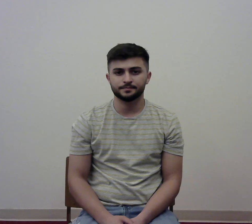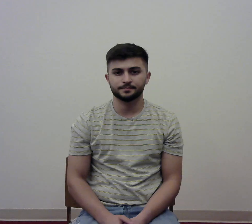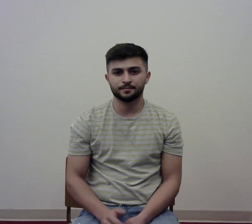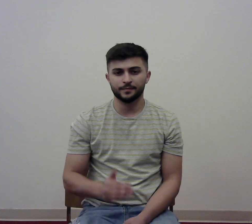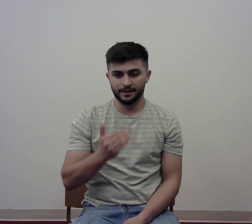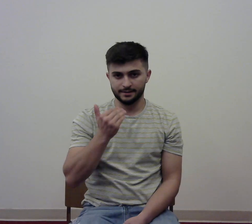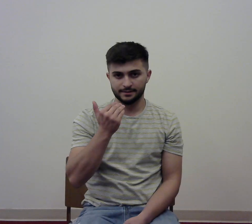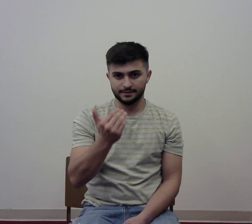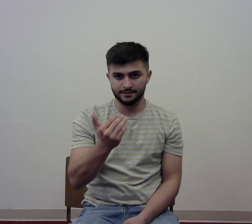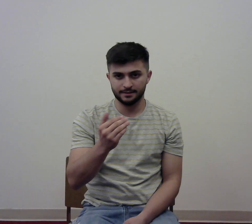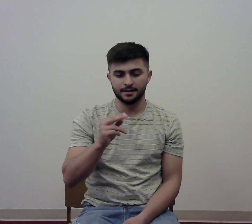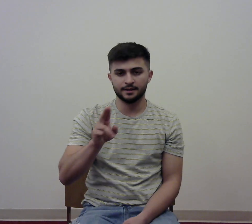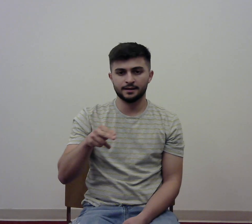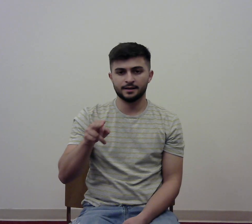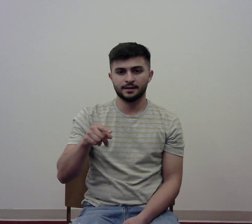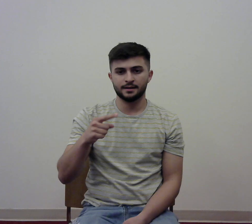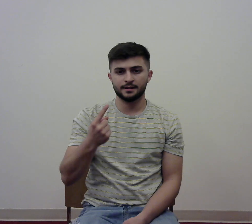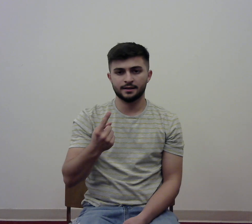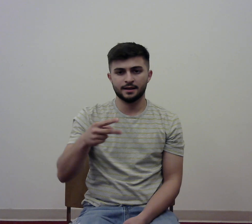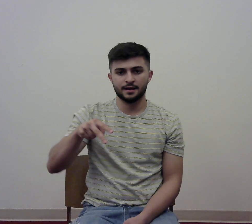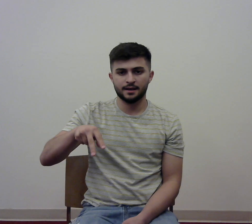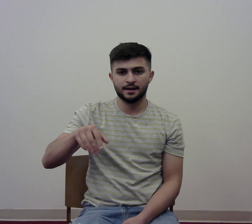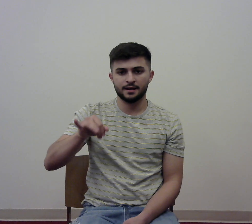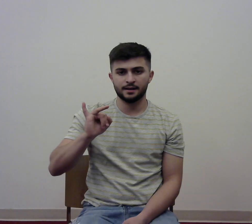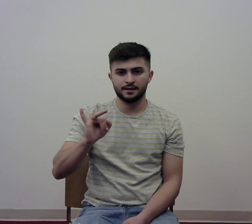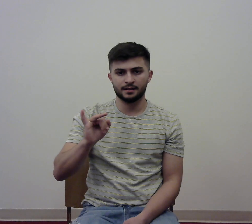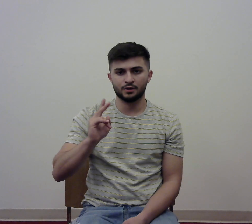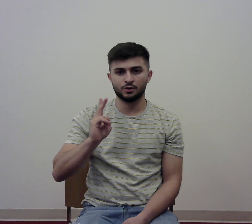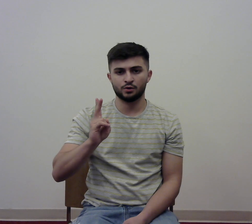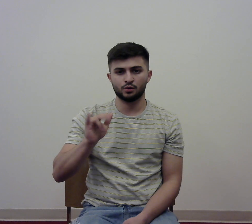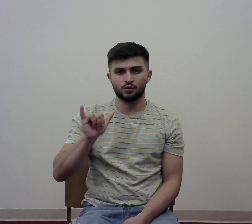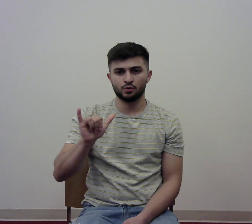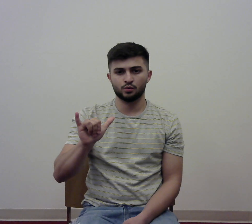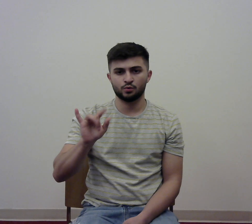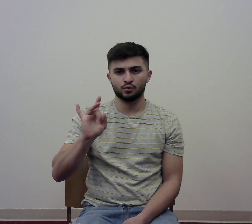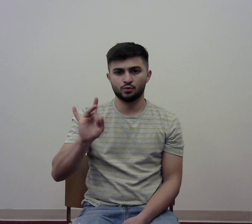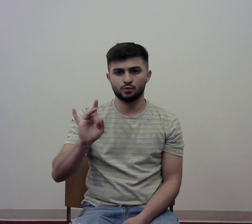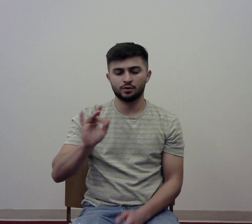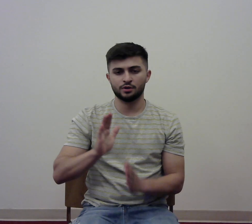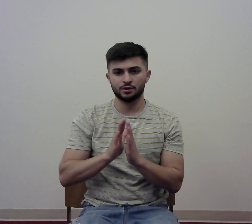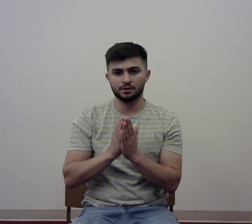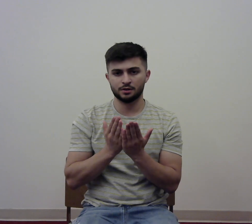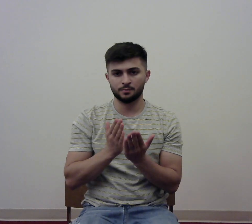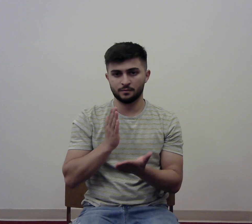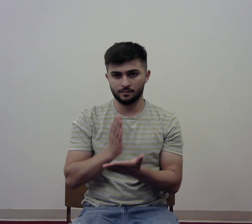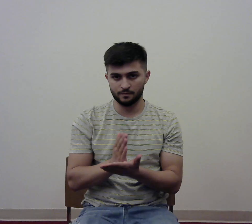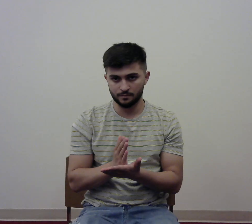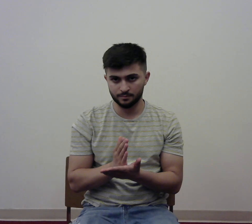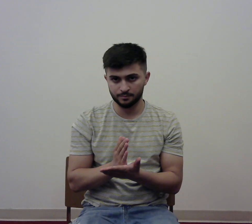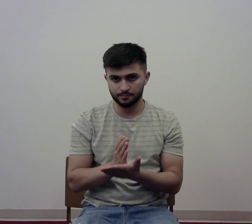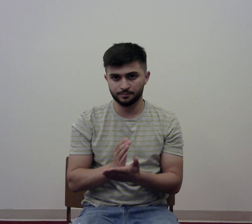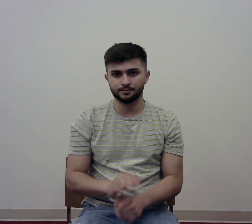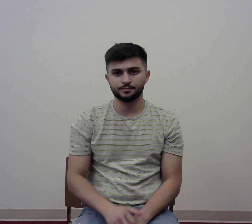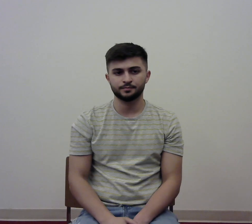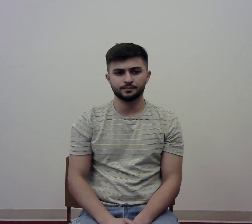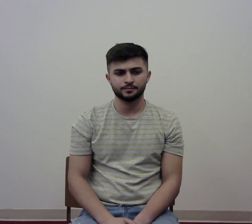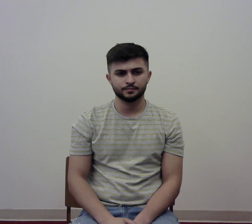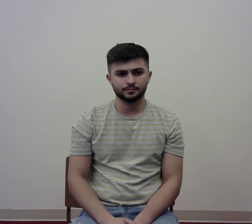Sizdə "Dəli Kür" kitabı var?